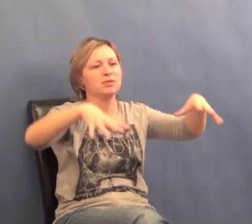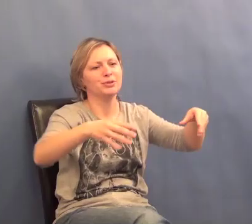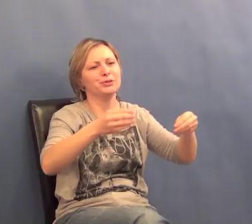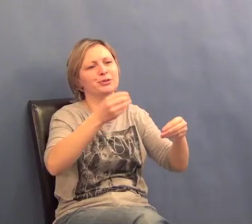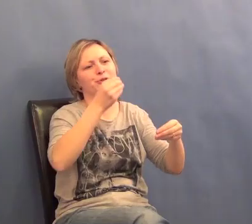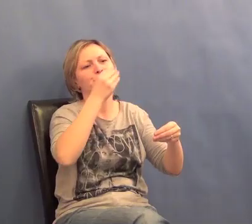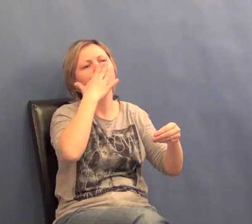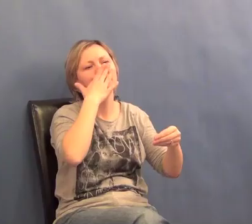Tak się okazuje.